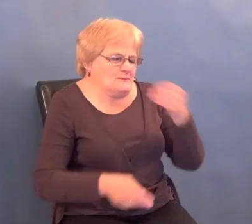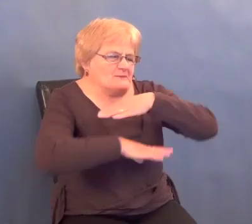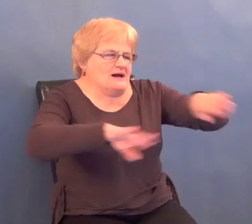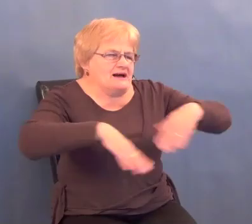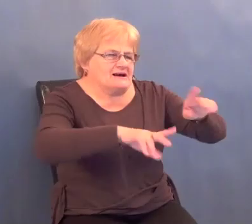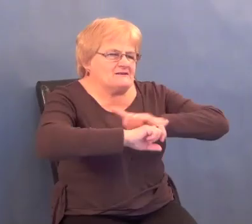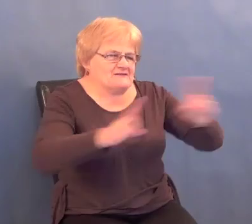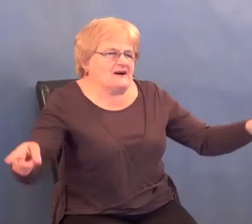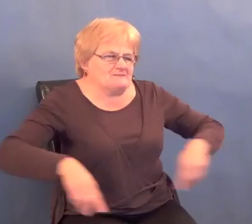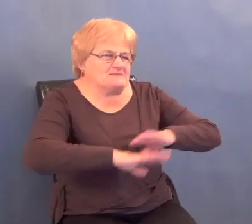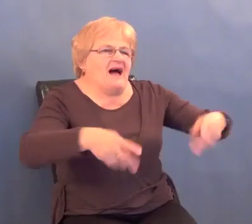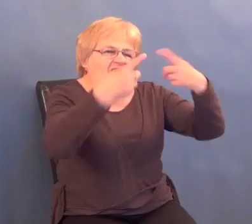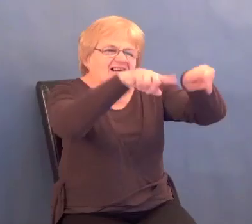Nie wolno się opalać w majtkach przy basenie.